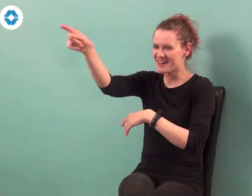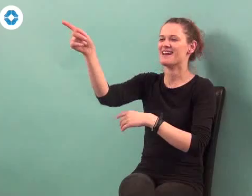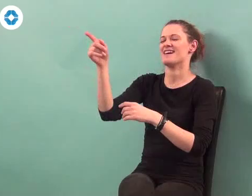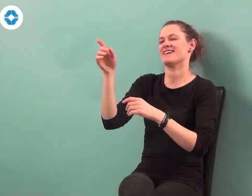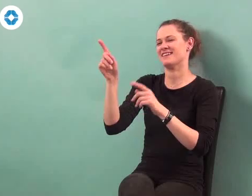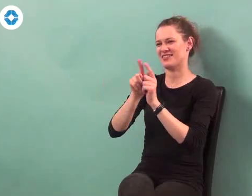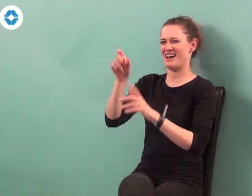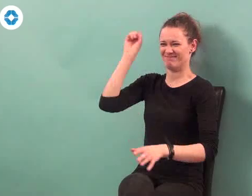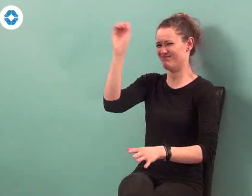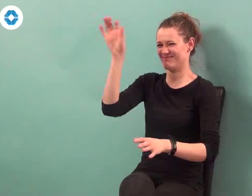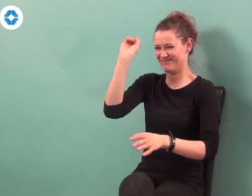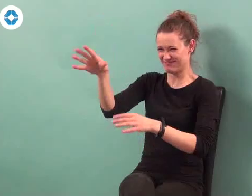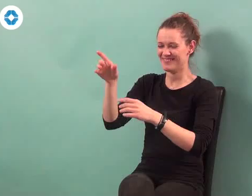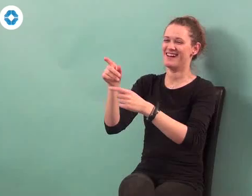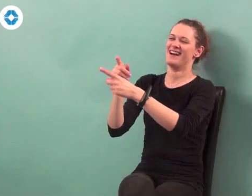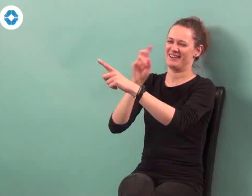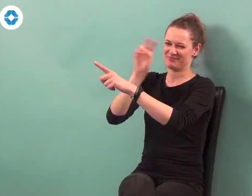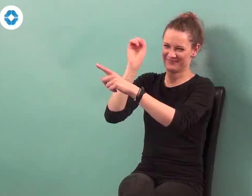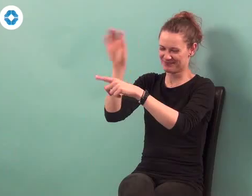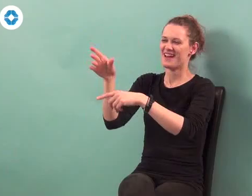I też rzuca kamienie, zachowuje się niegrzecznie.